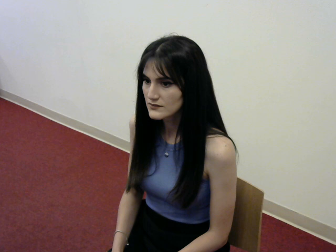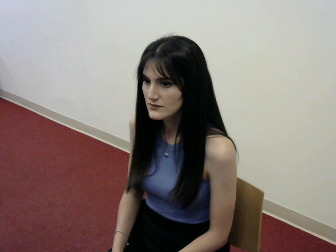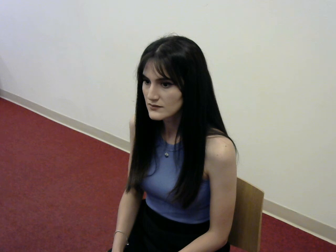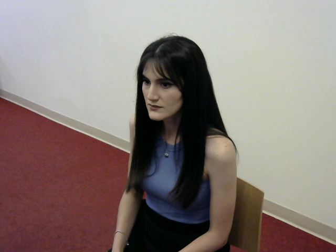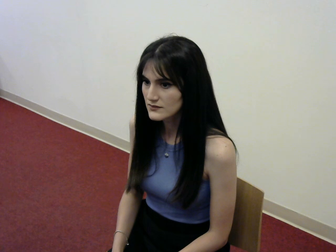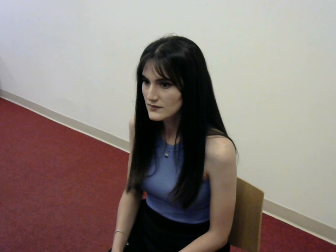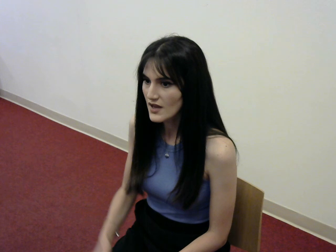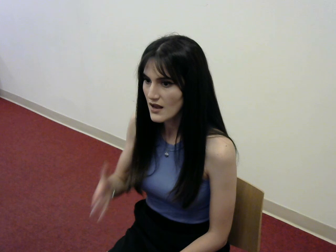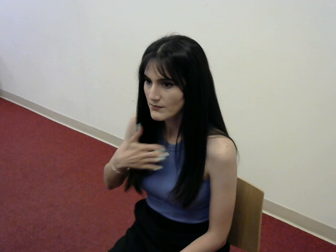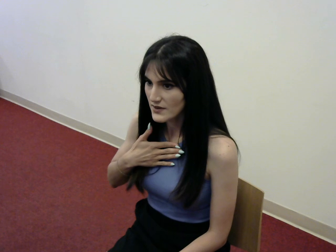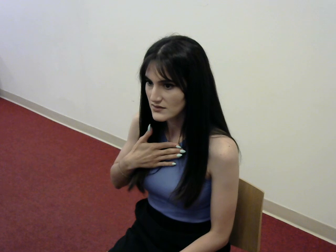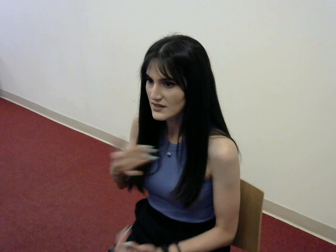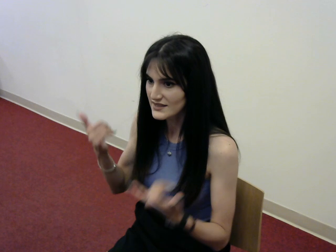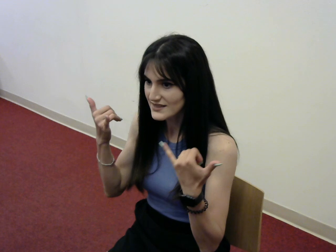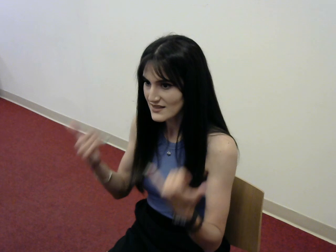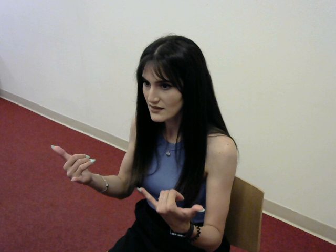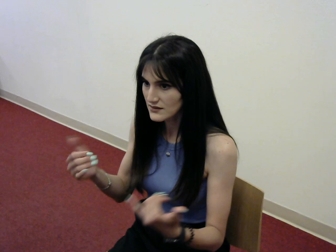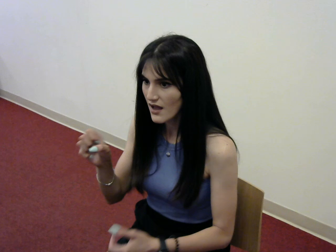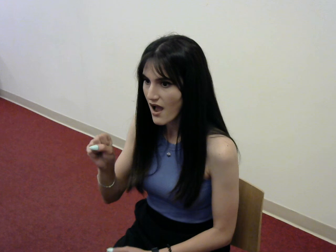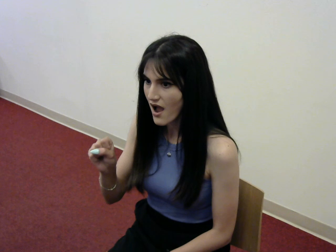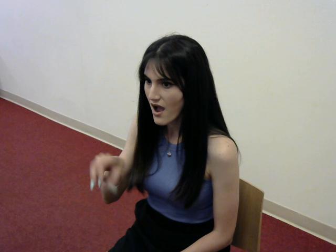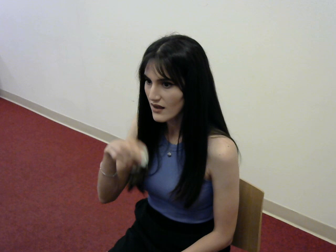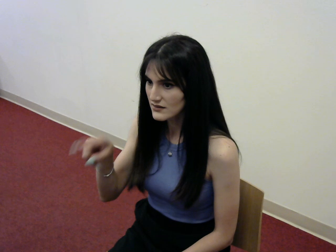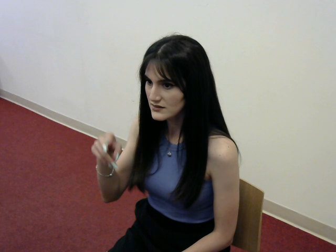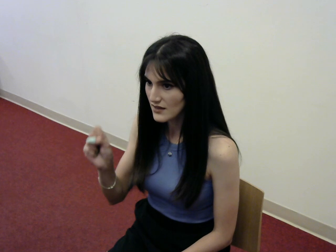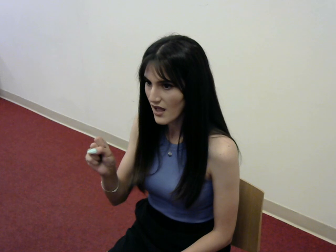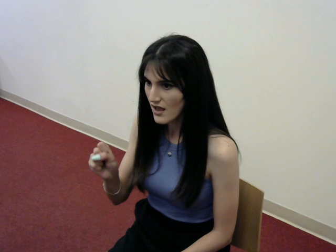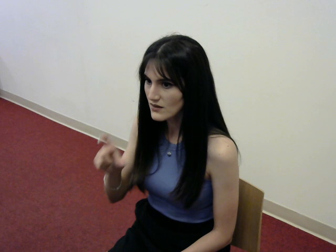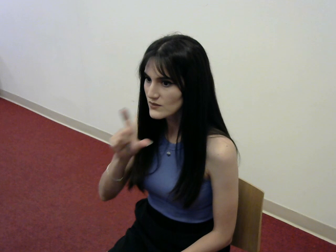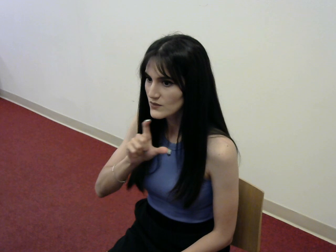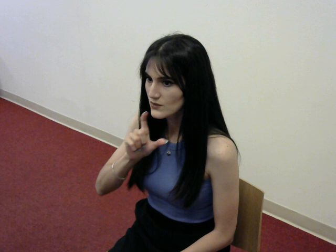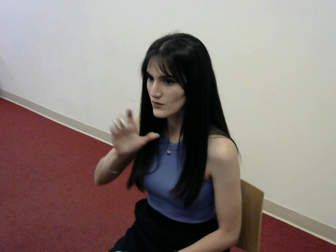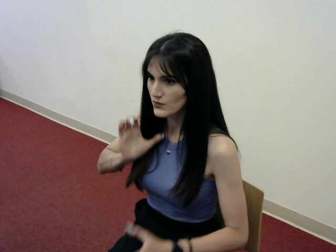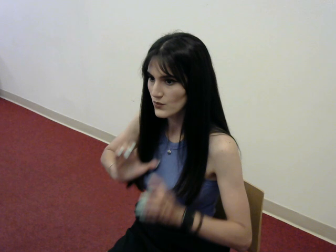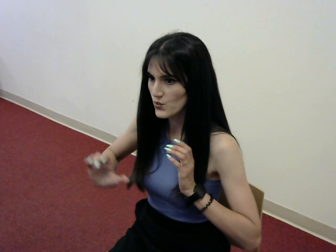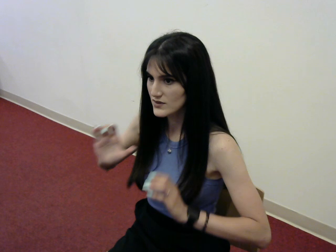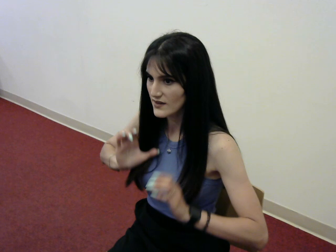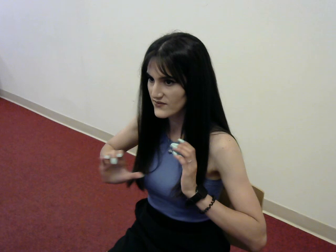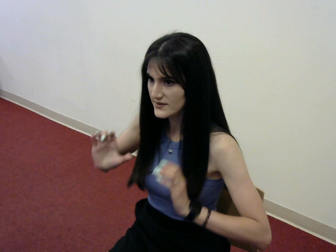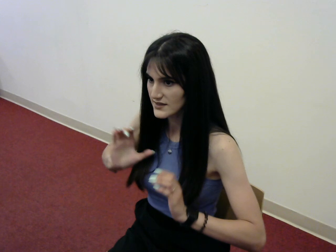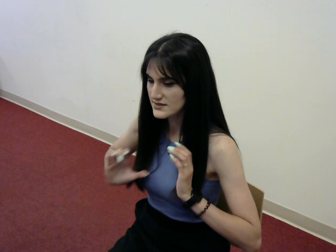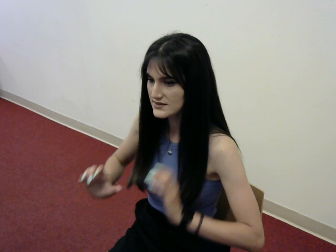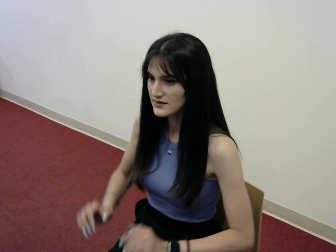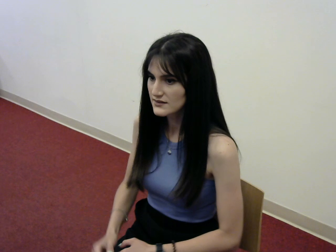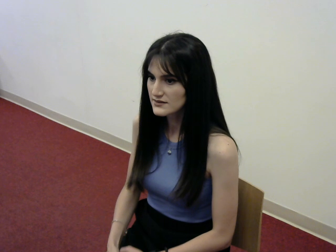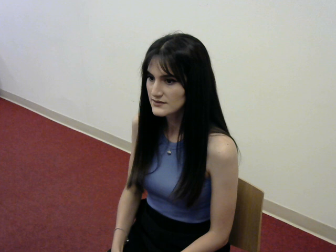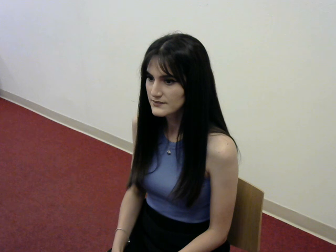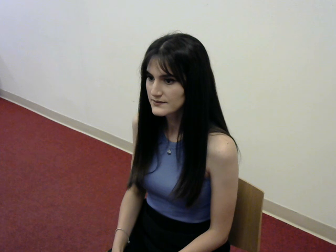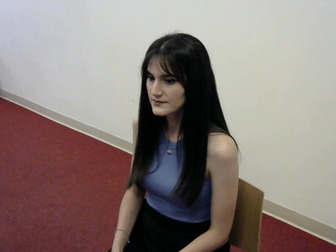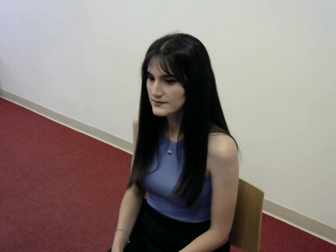Mən indi ADA universitetindəyəm